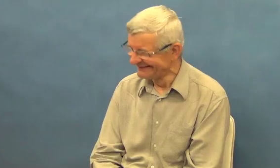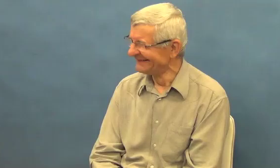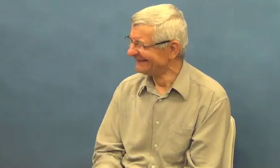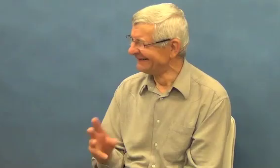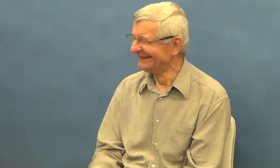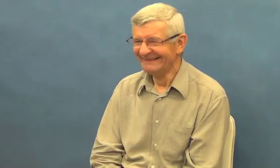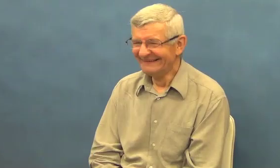Ładny.